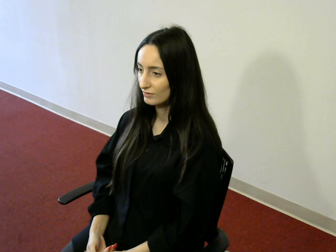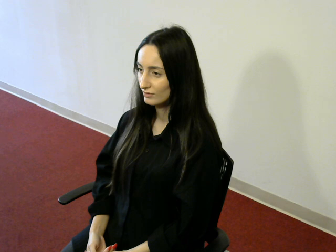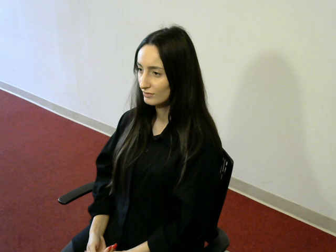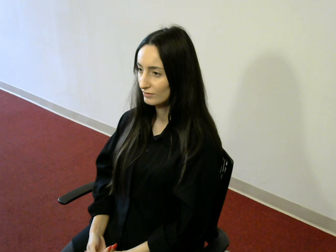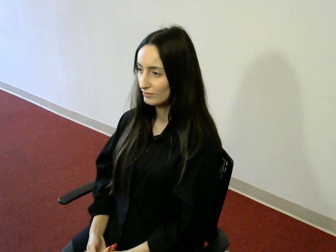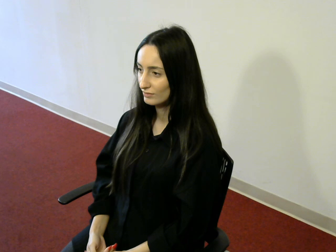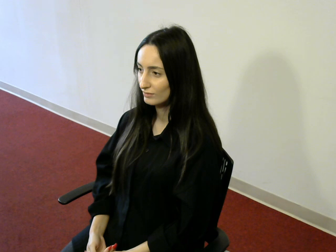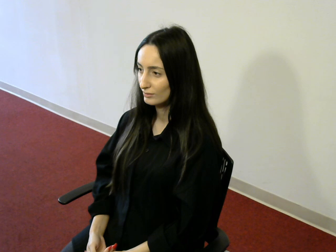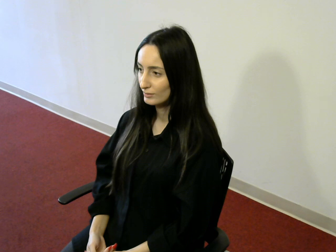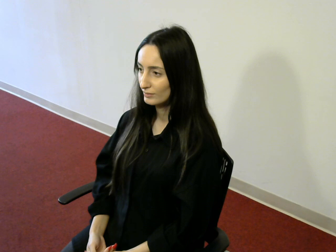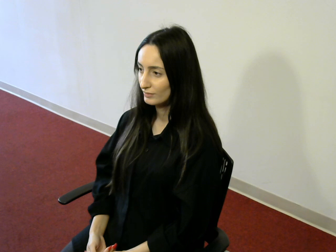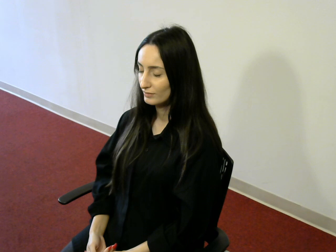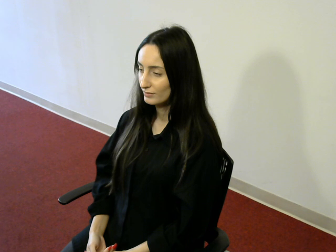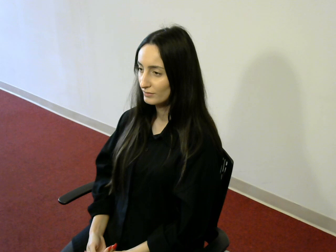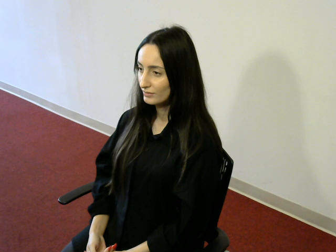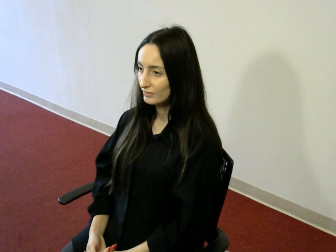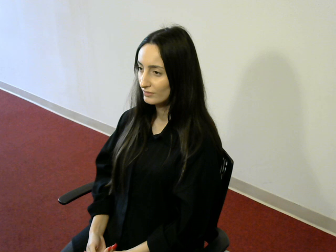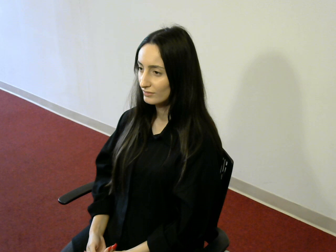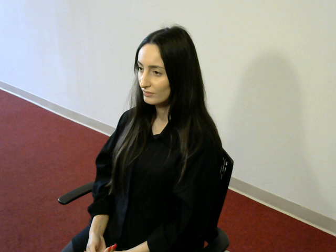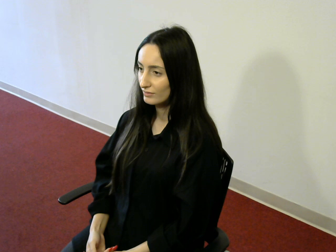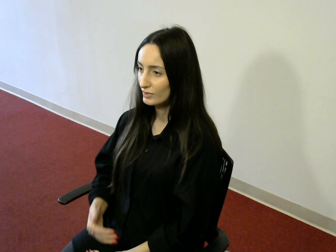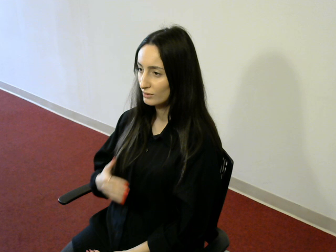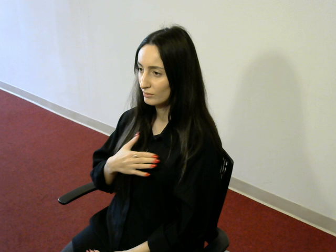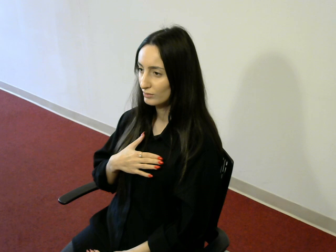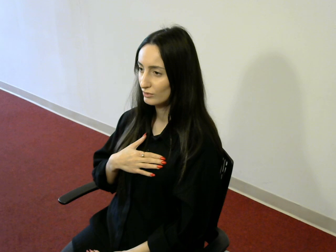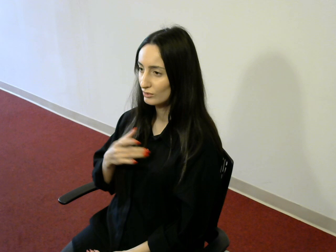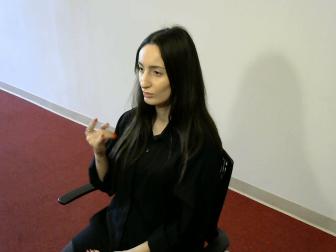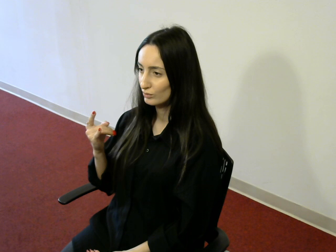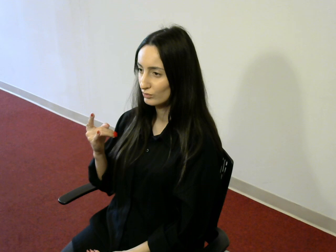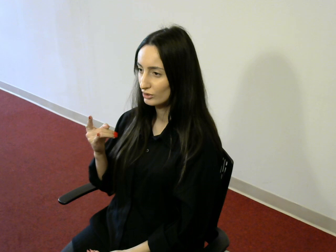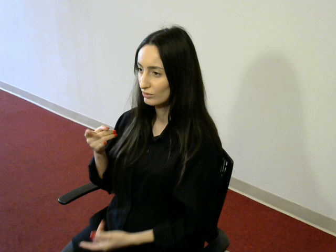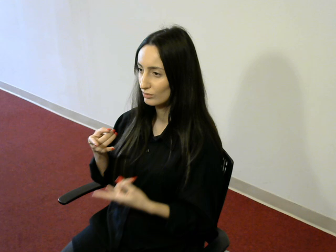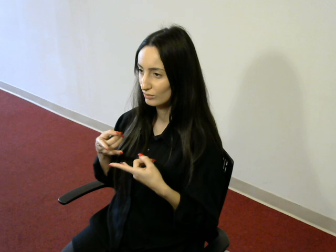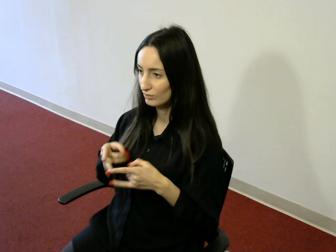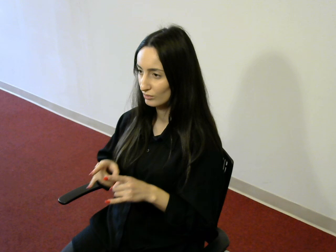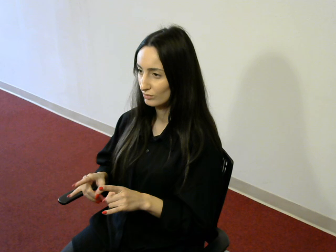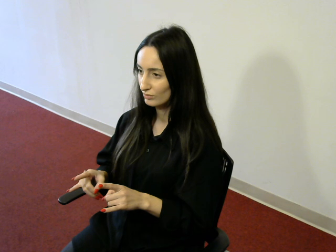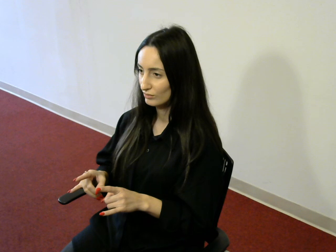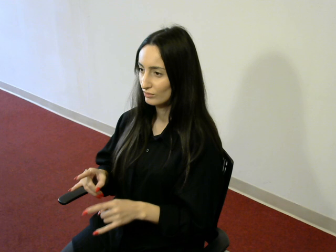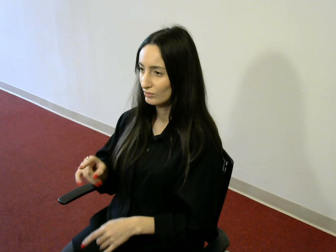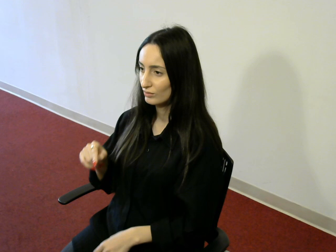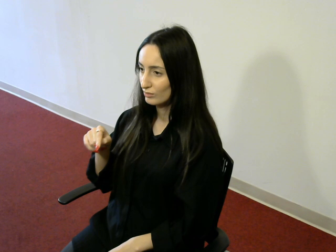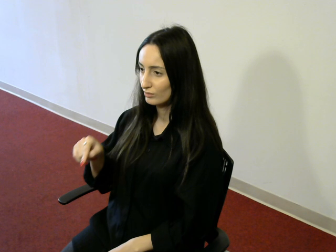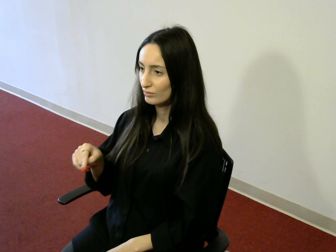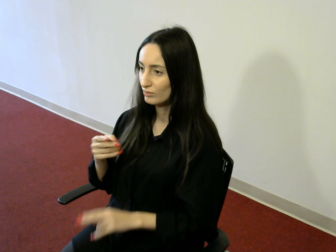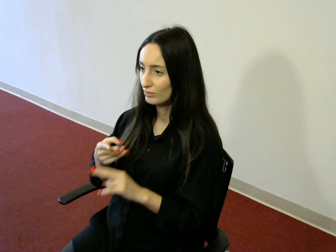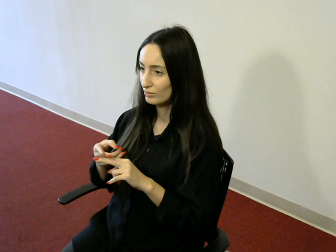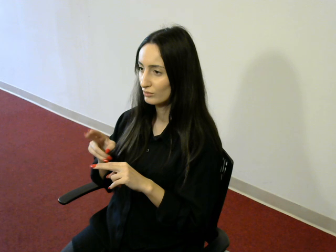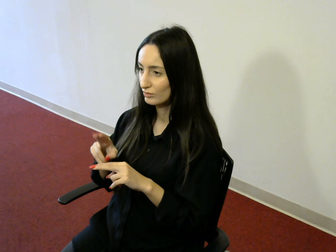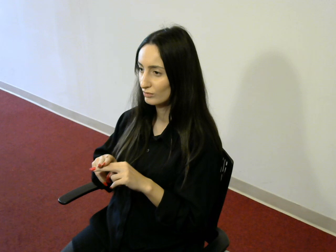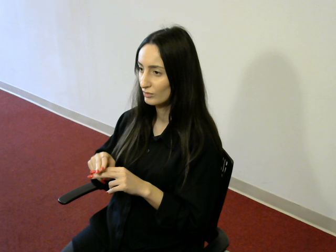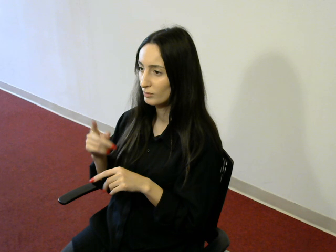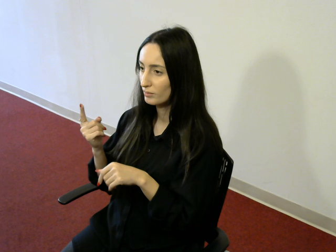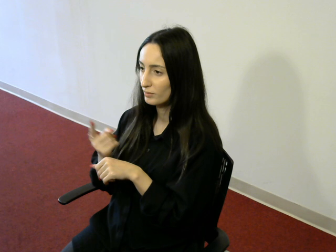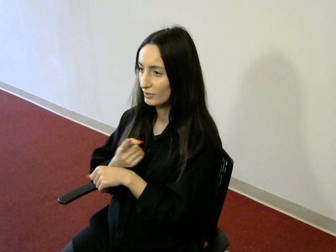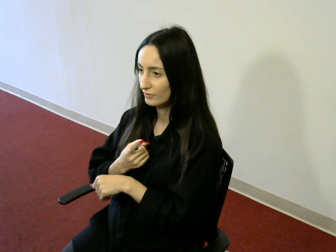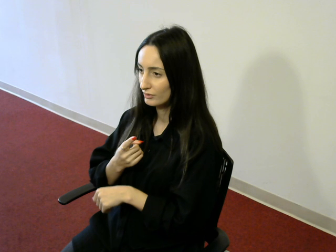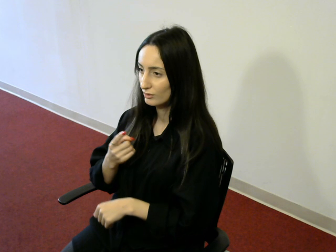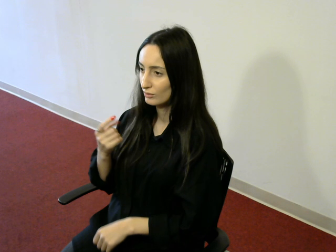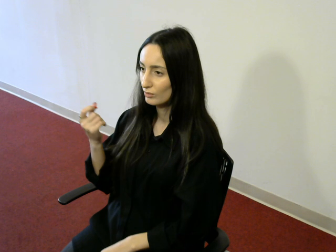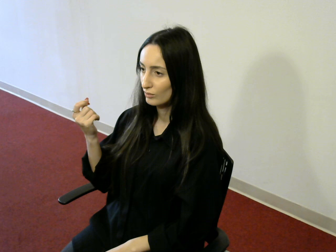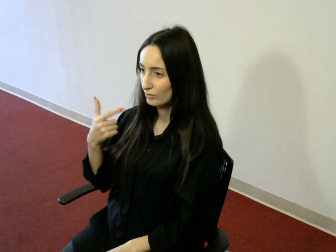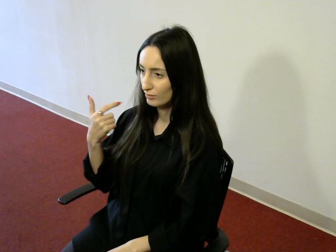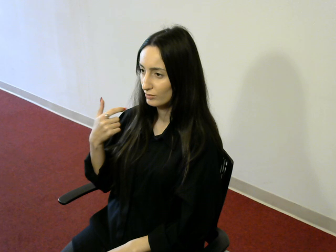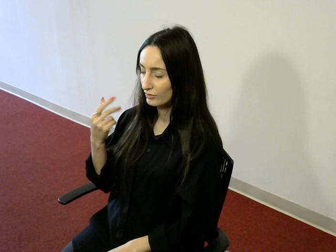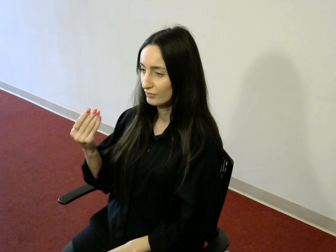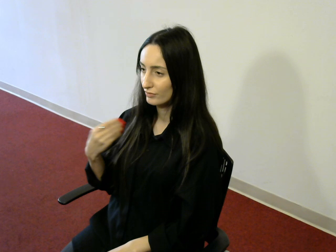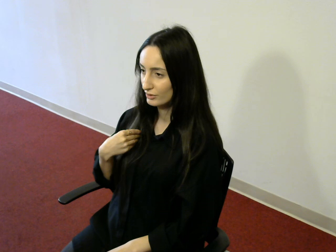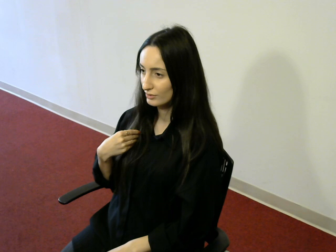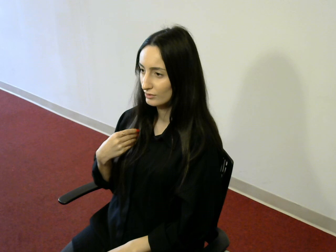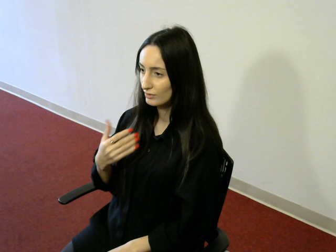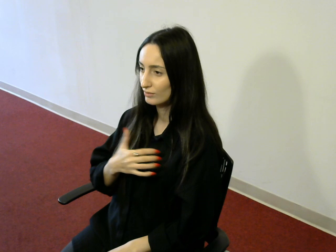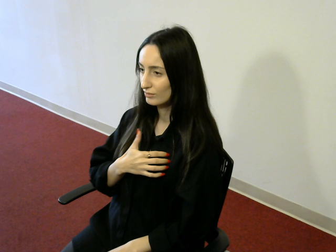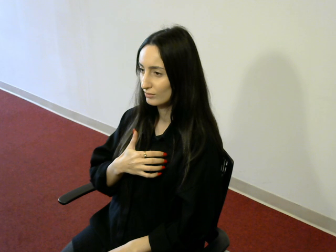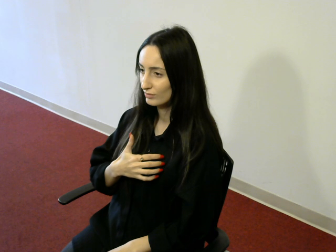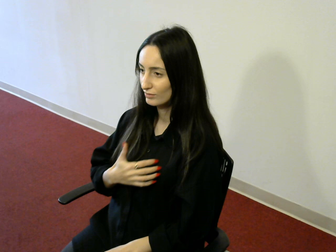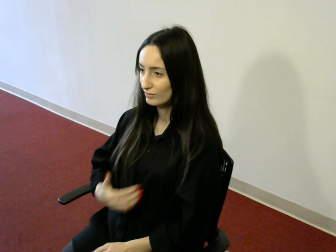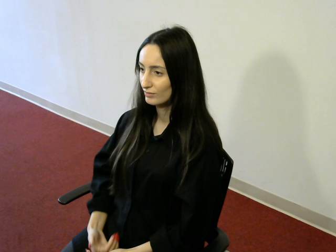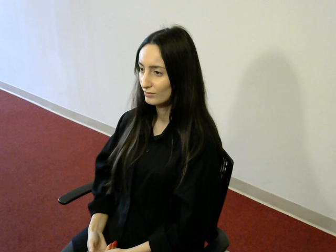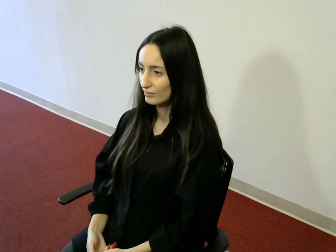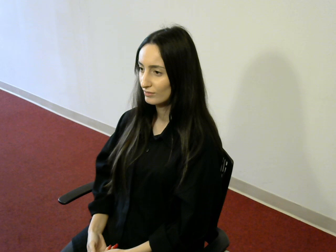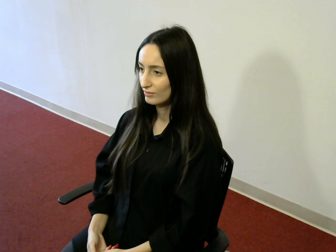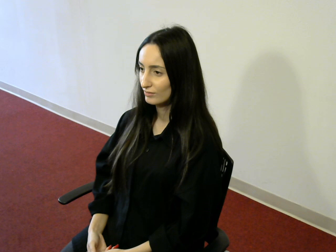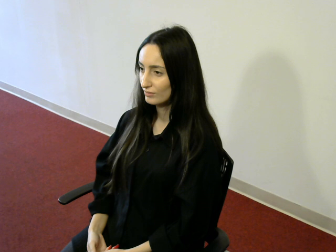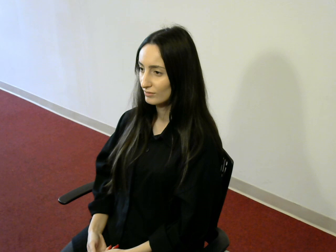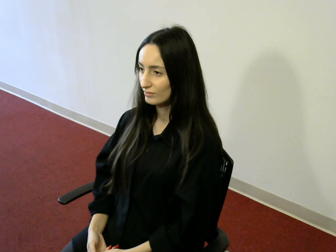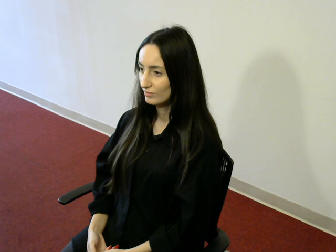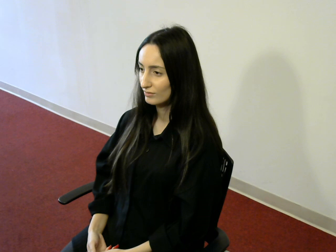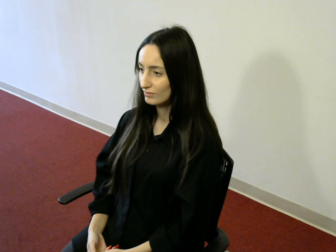Mənim uşağım anadan olub, ona görə birdəfəlik müavinət almaq istəyirəm